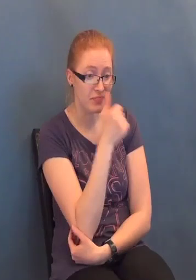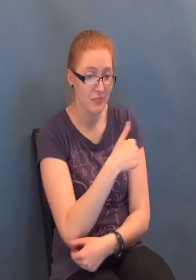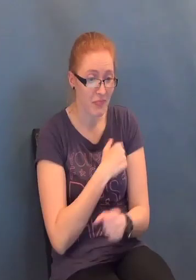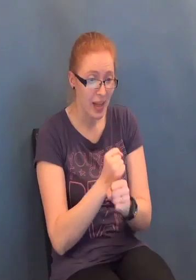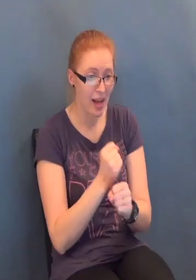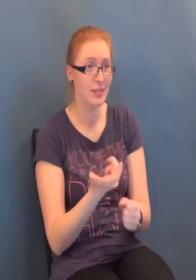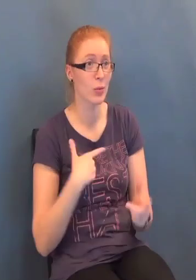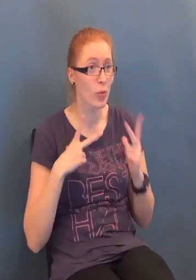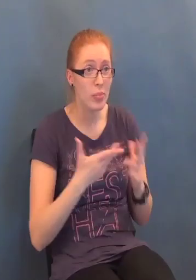Nie mogę, pracuję.